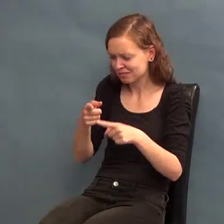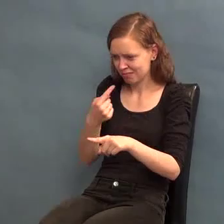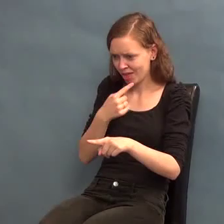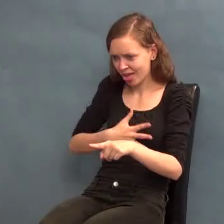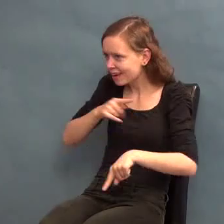Pomyślał: co to jest?